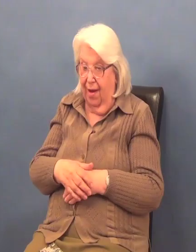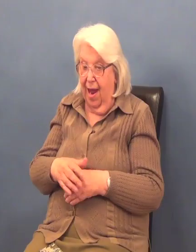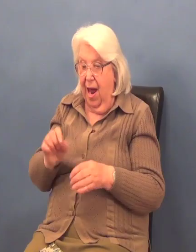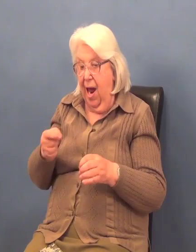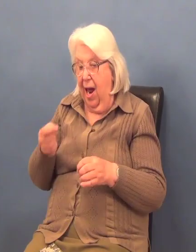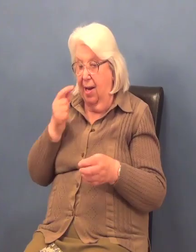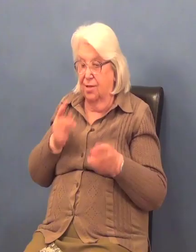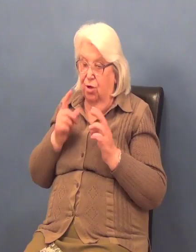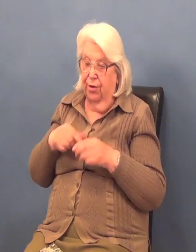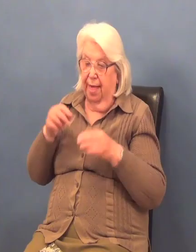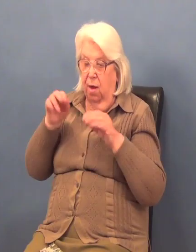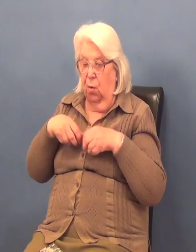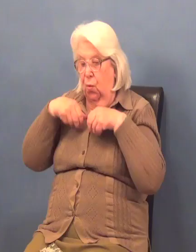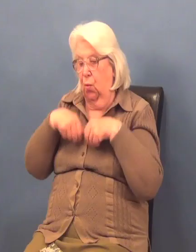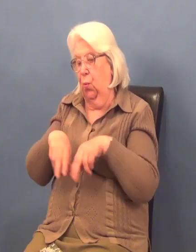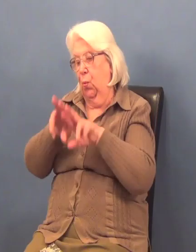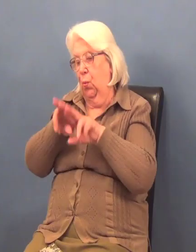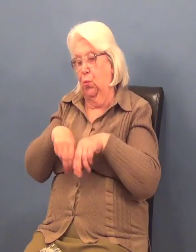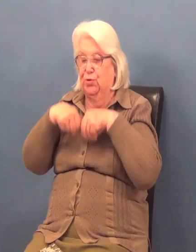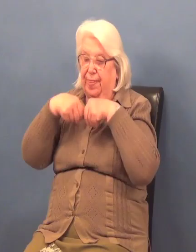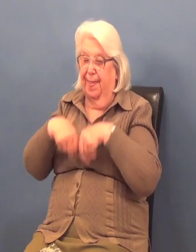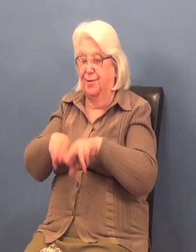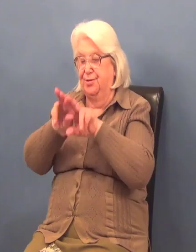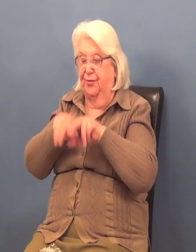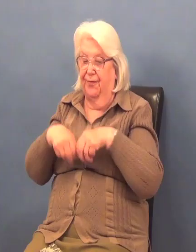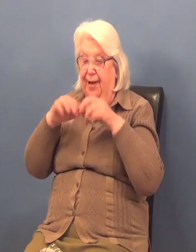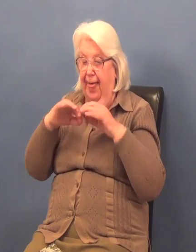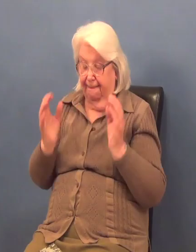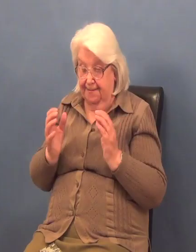A kaczka huśta się w klatce, huśta się.